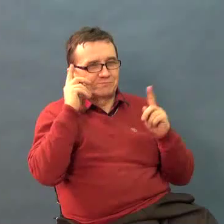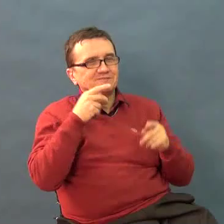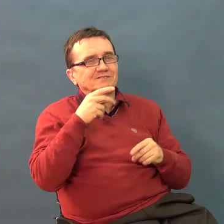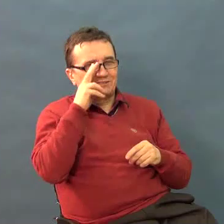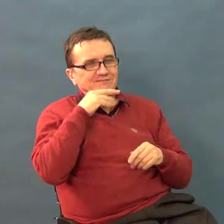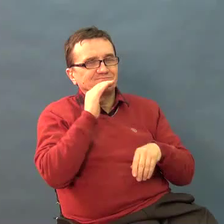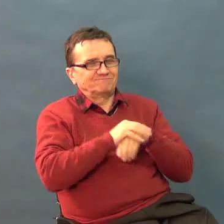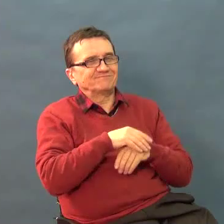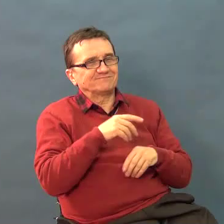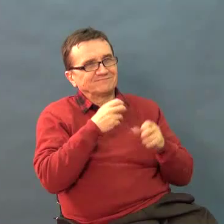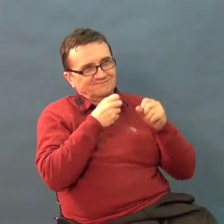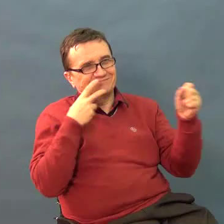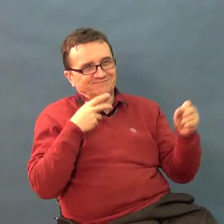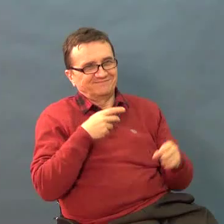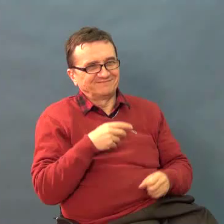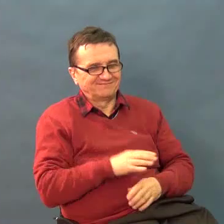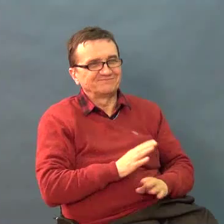Tata Myszka Miki zgadza się na strzelenie z łuku.